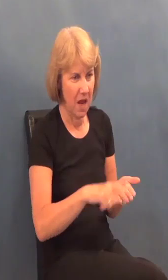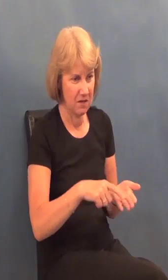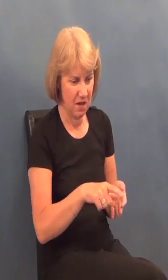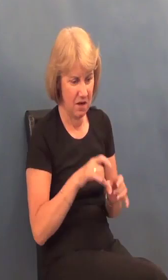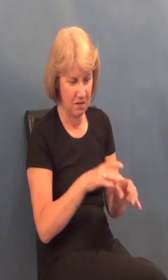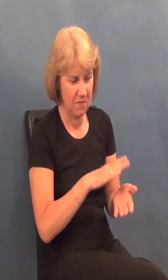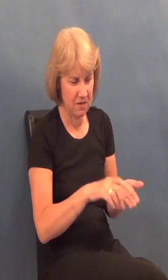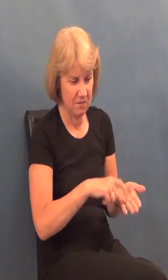Pokazuje wbieganie bez pasów na jezdnię.